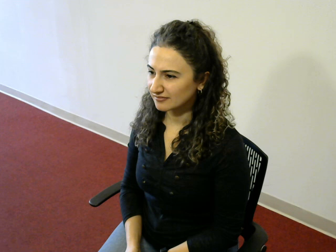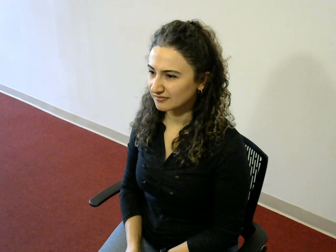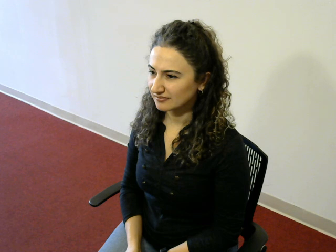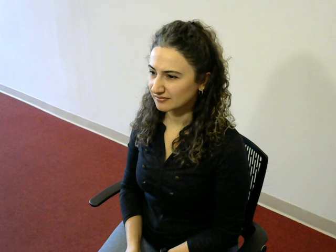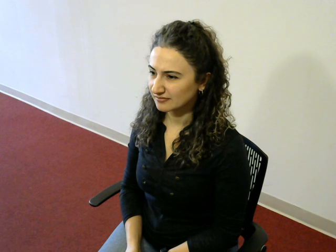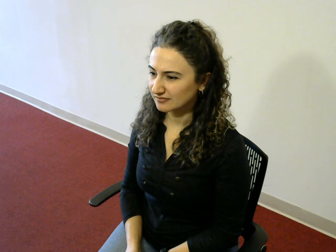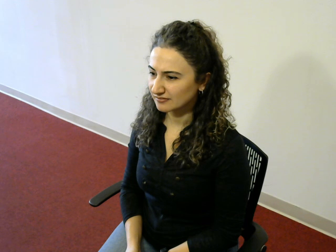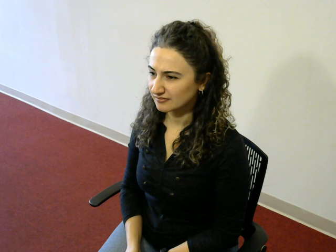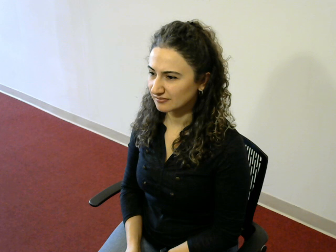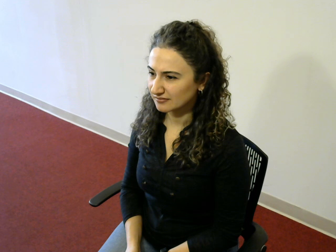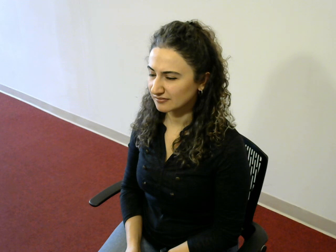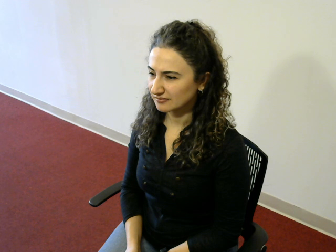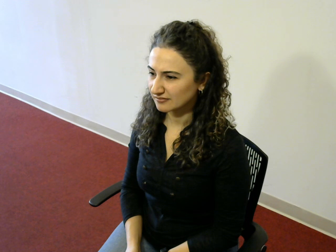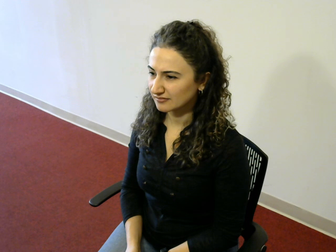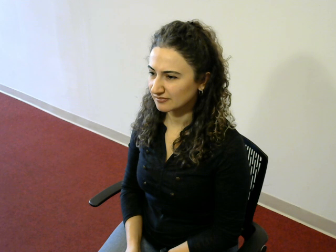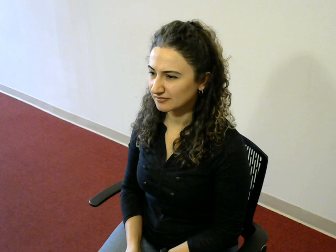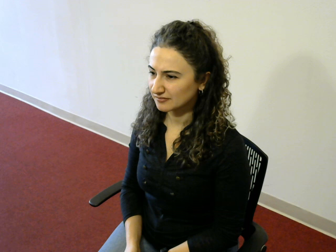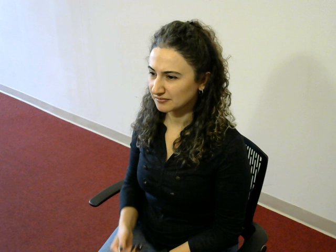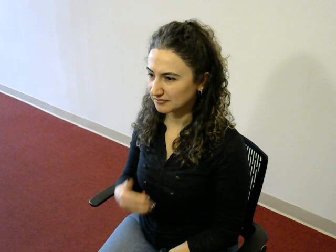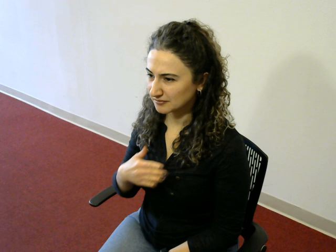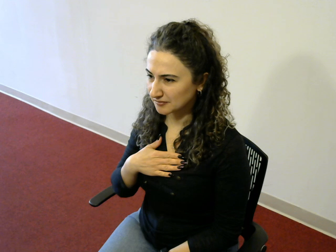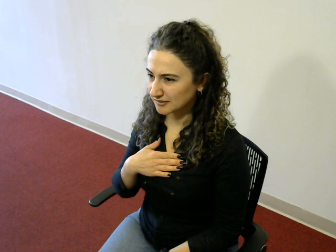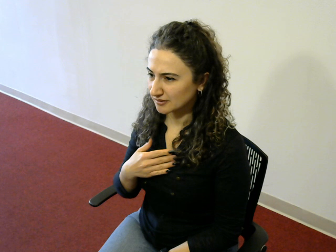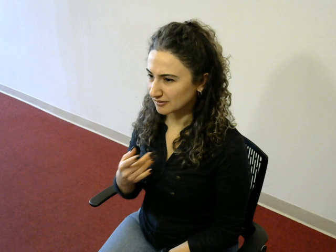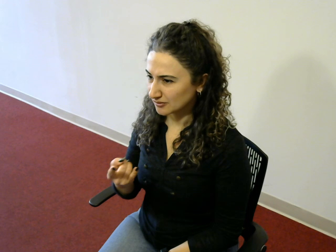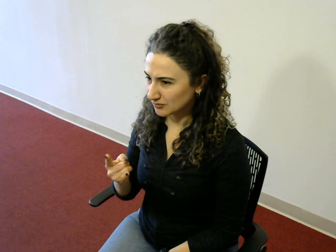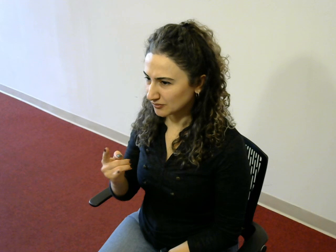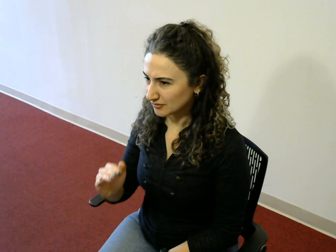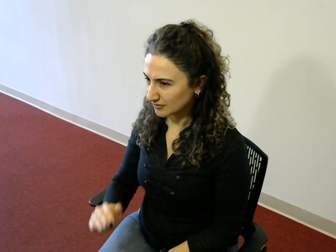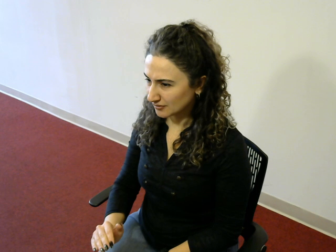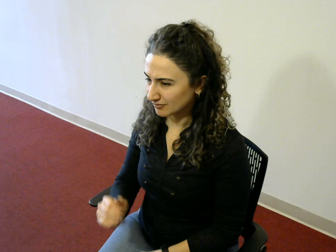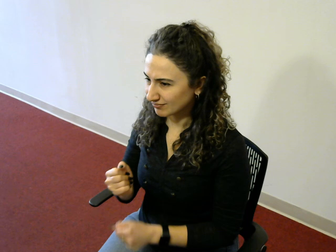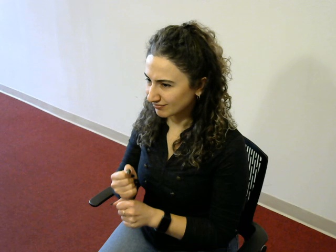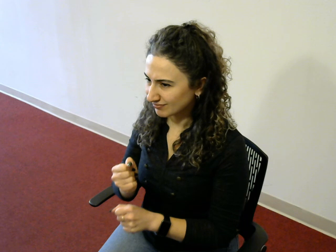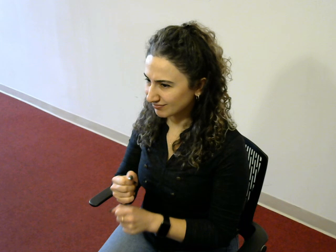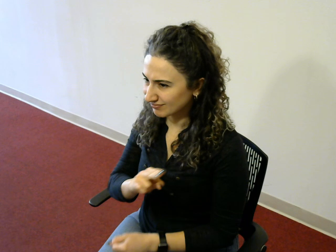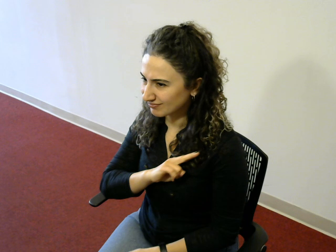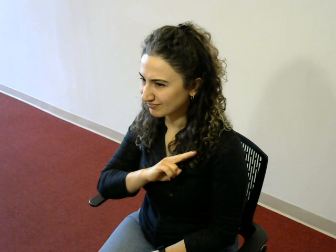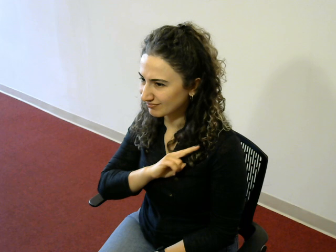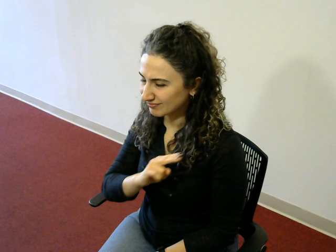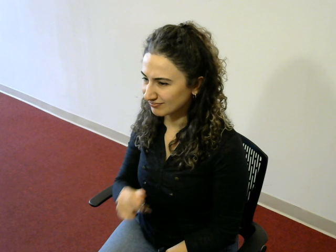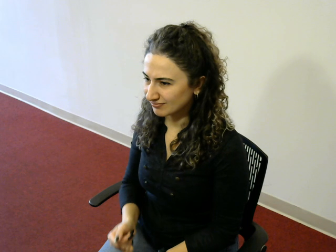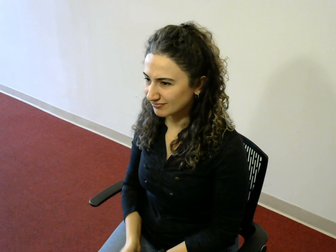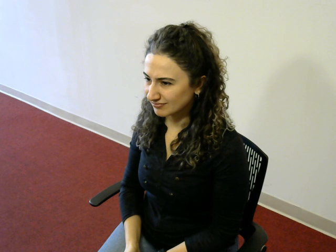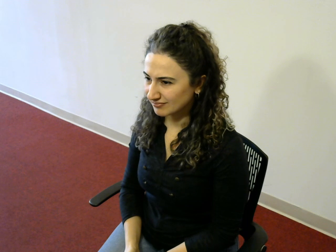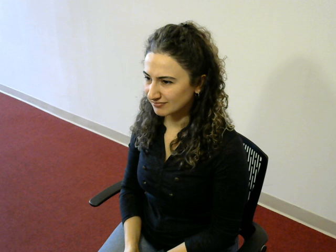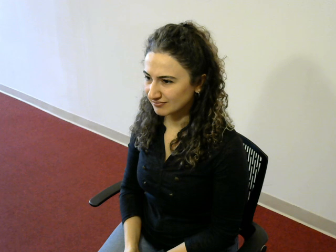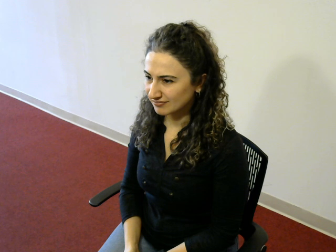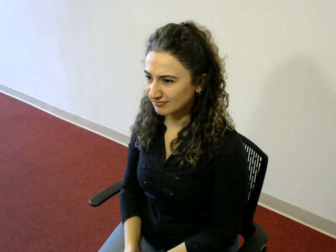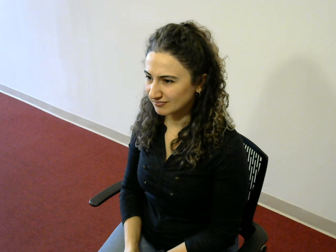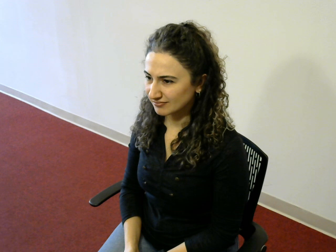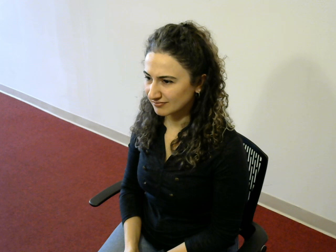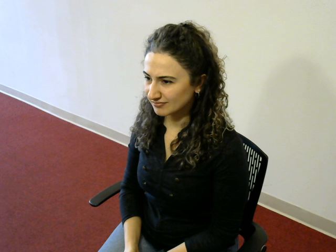Mən uşaqlarla işləməyi sevirəm